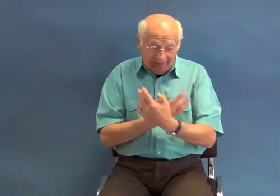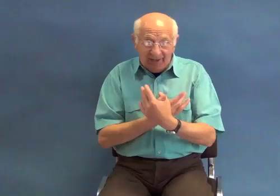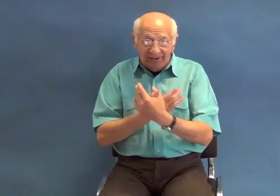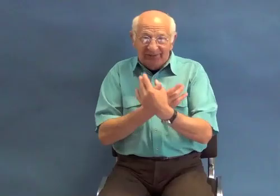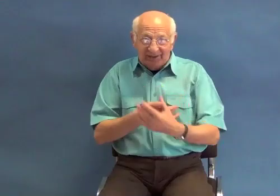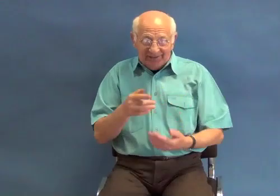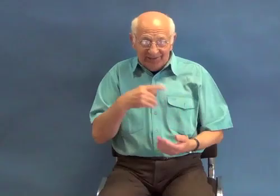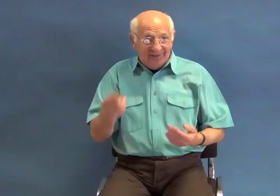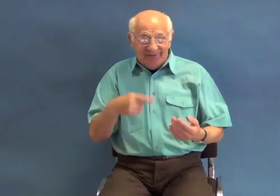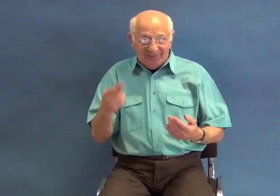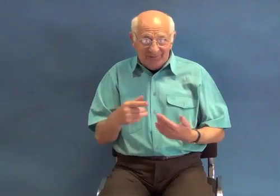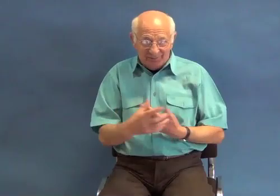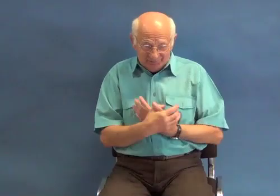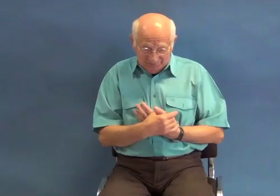Wiatrak, wentylacja.